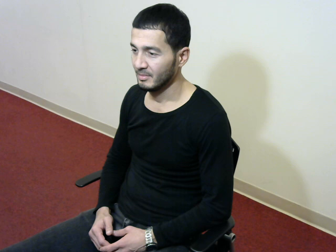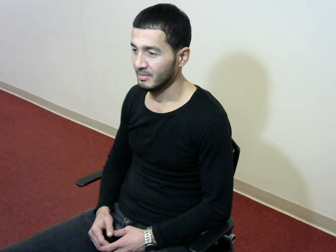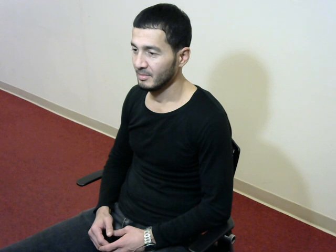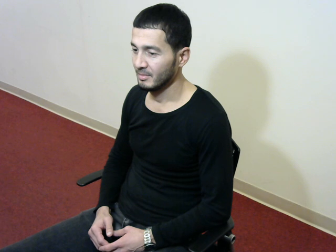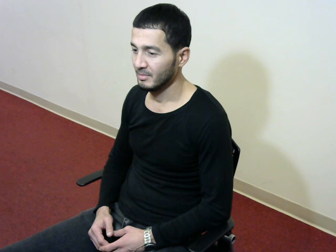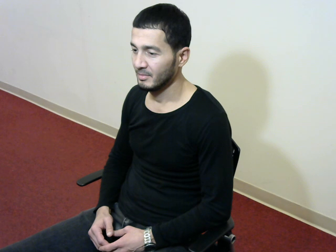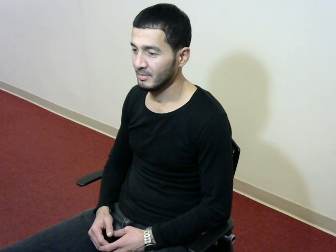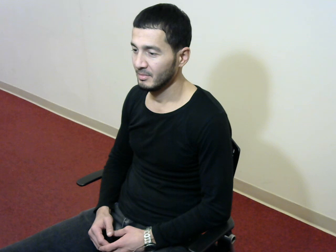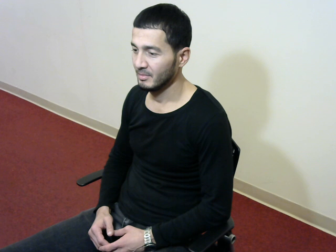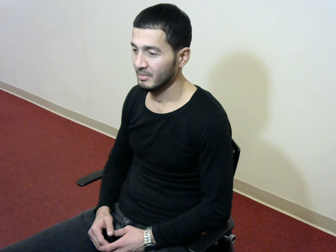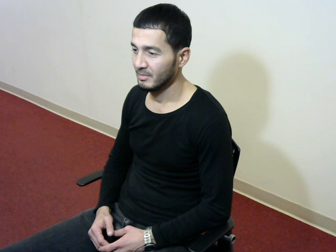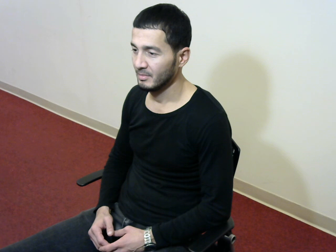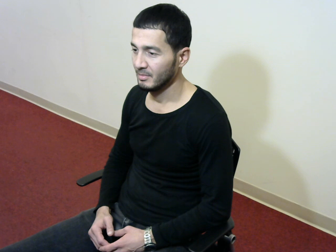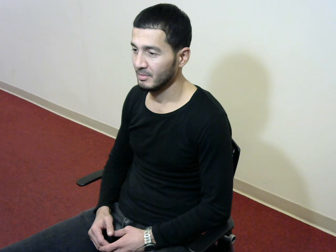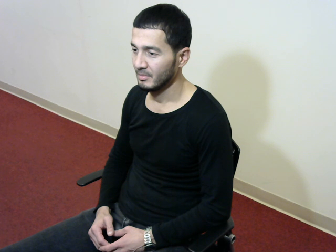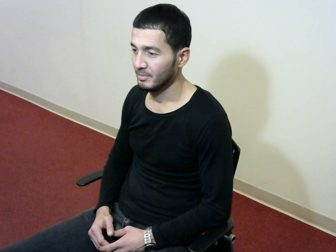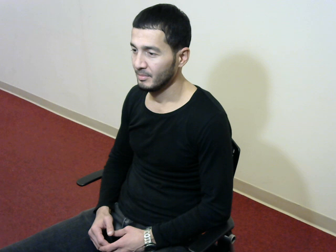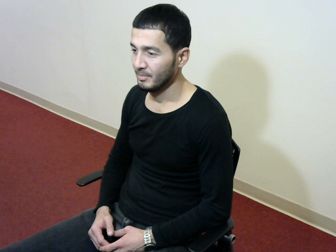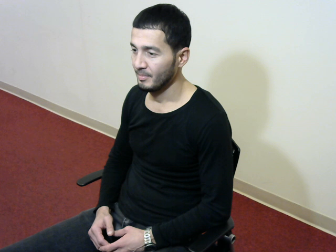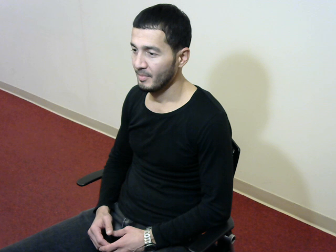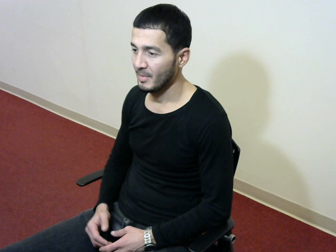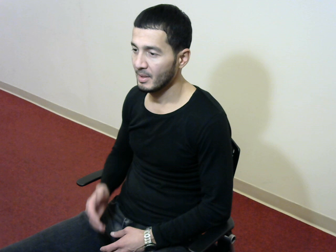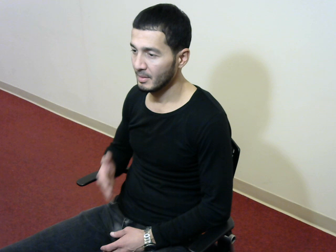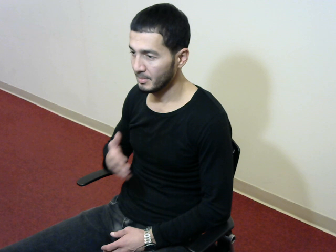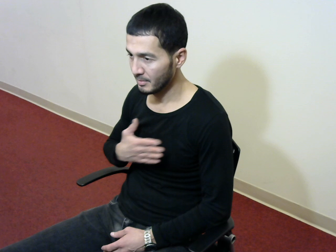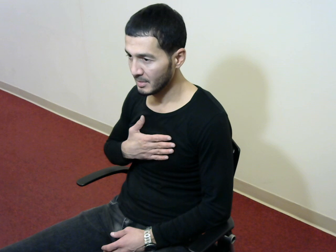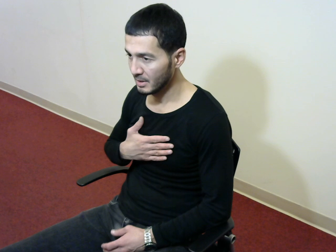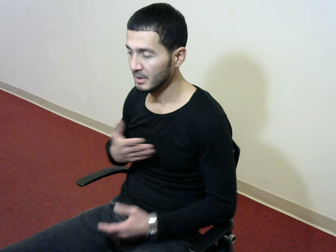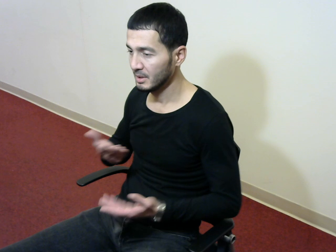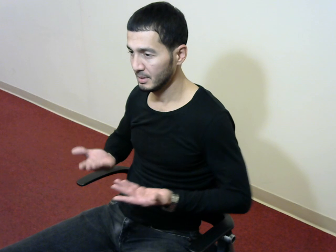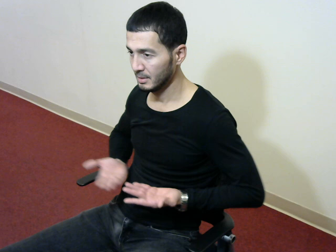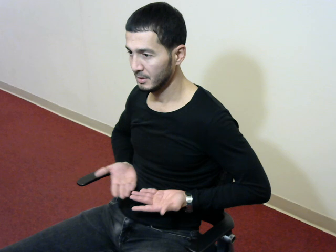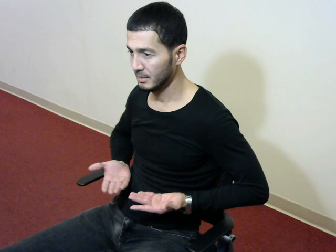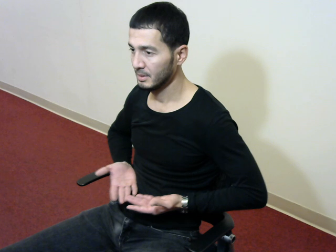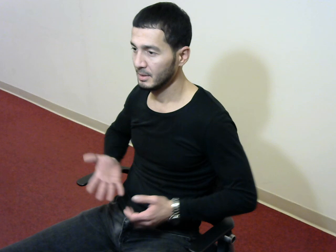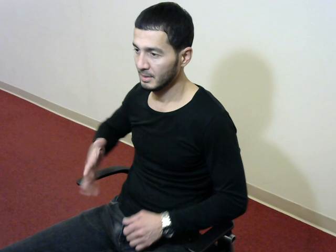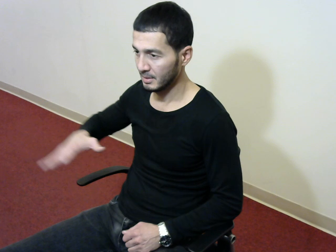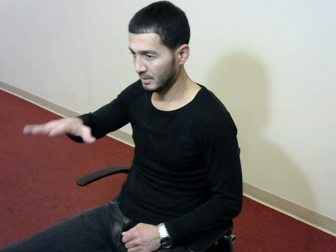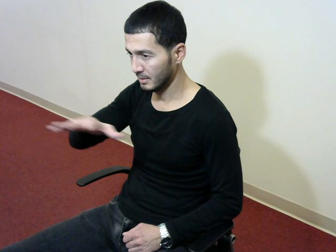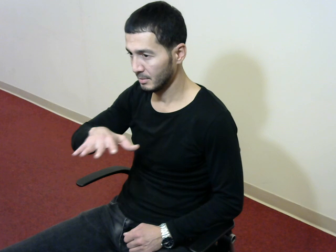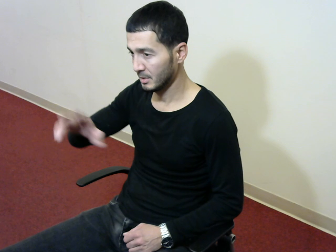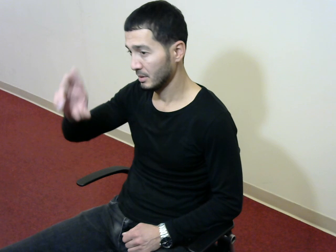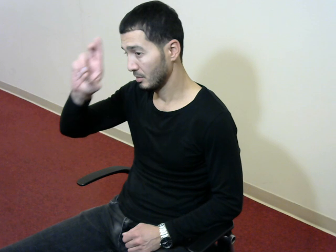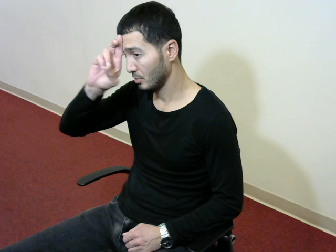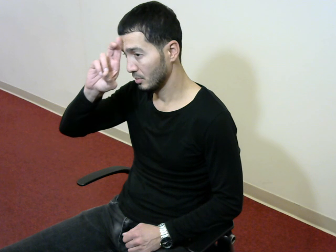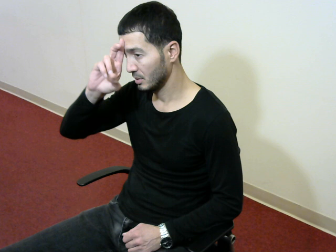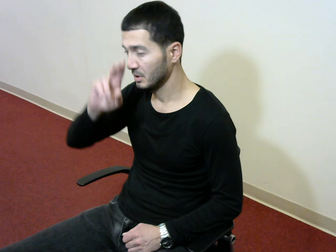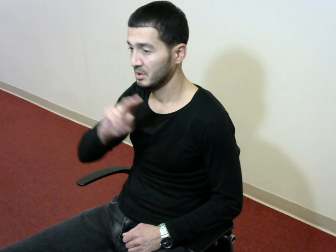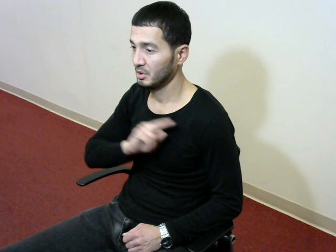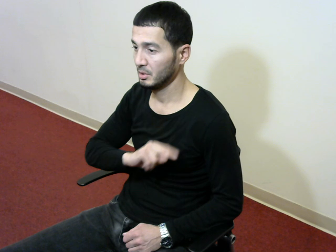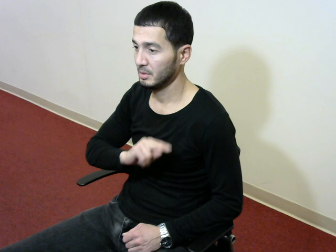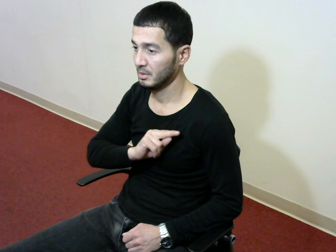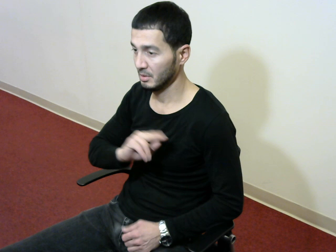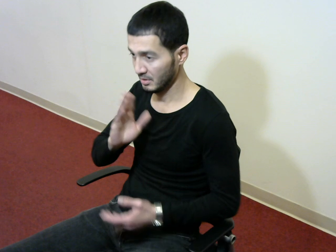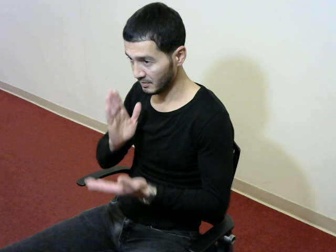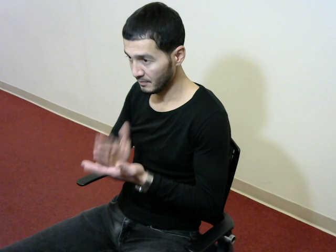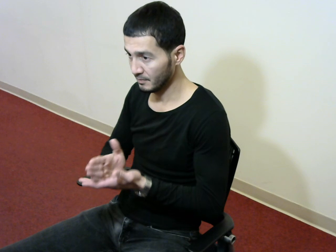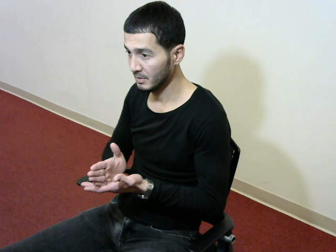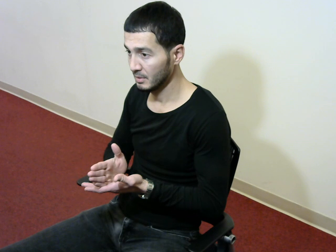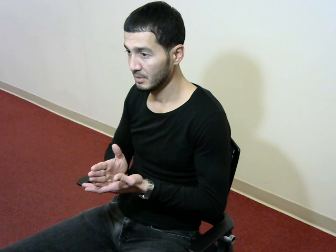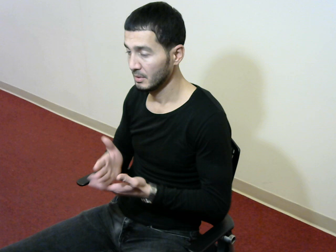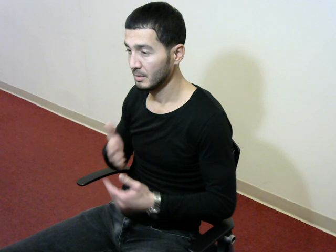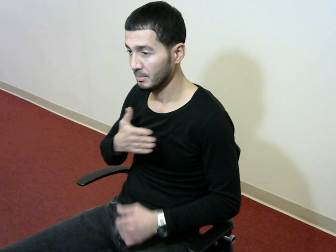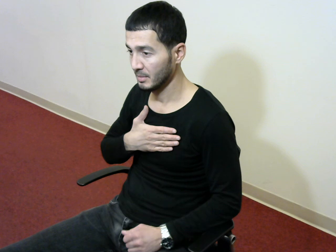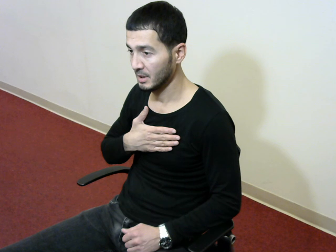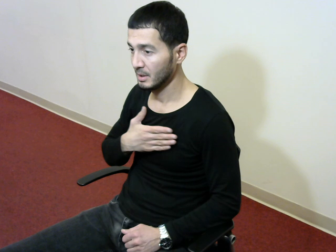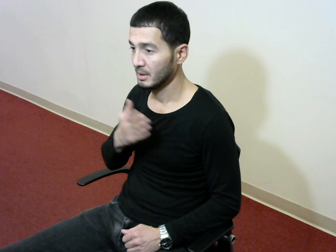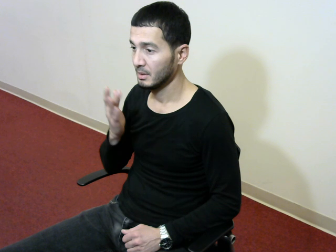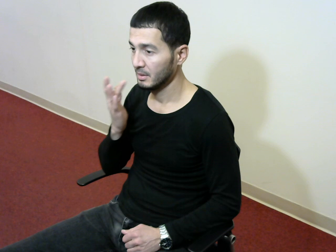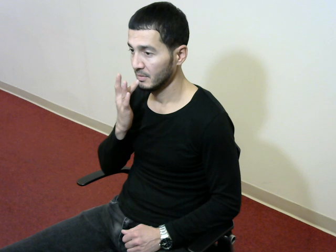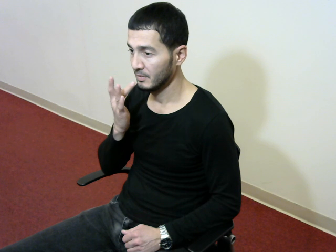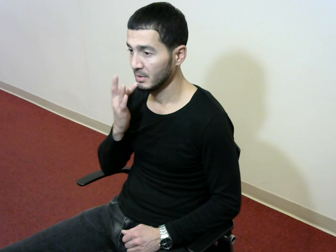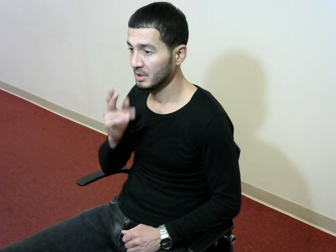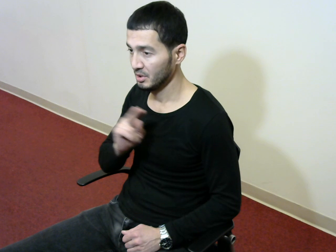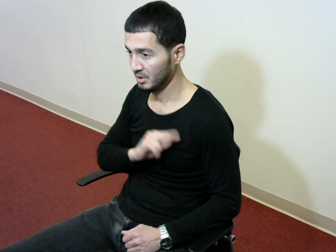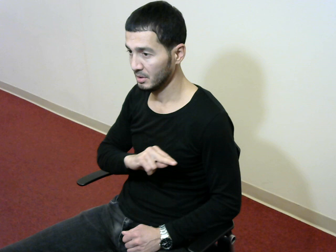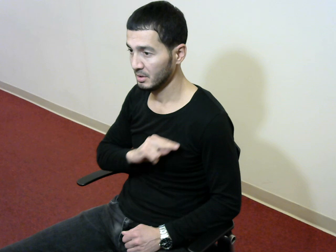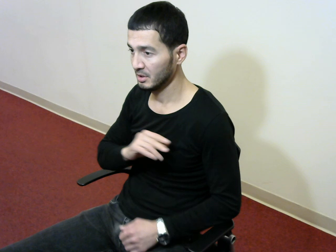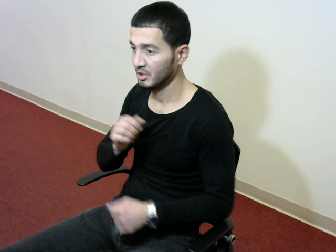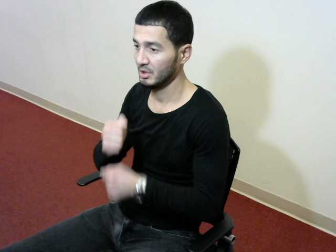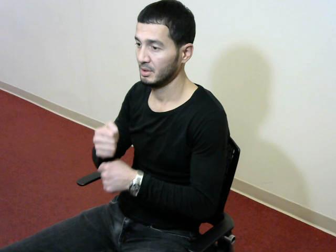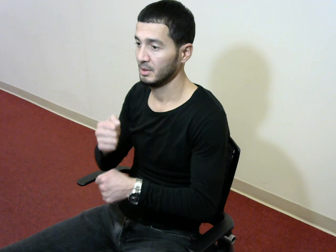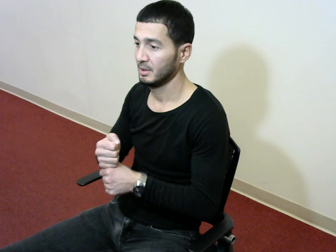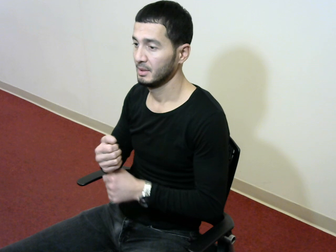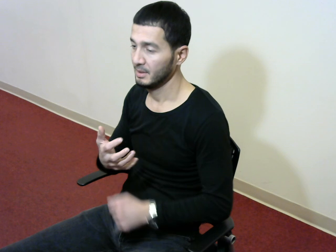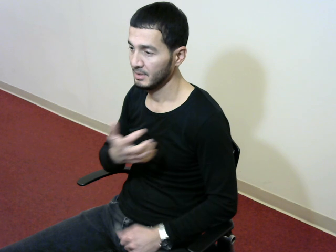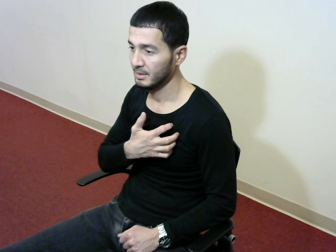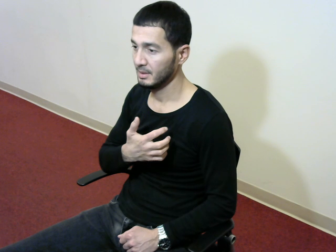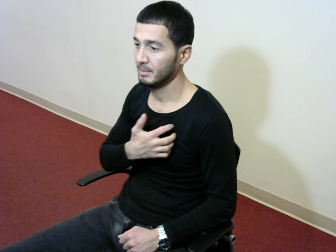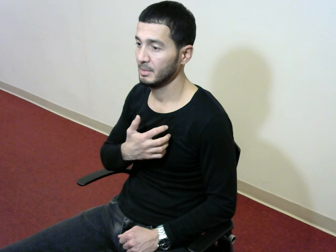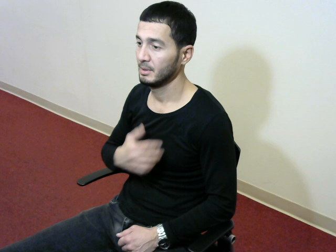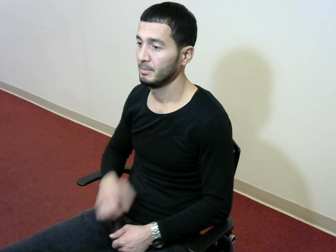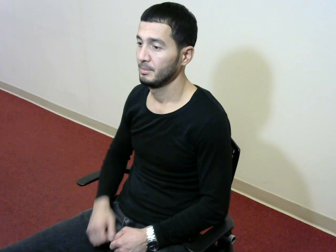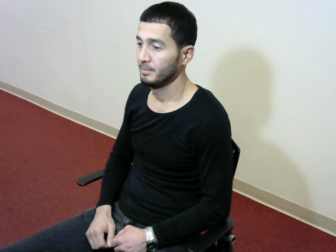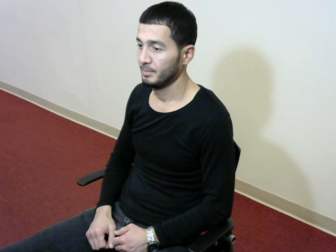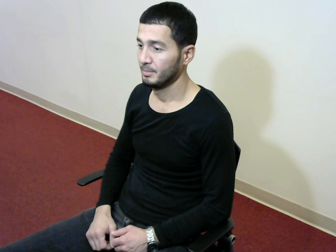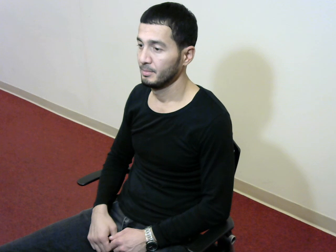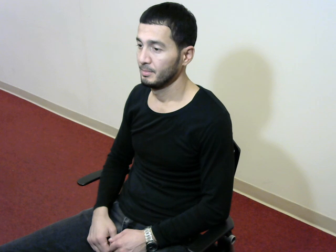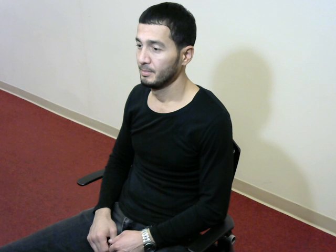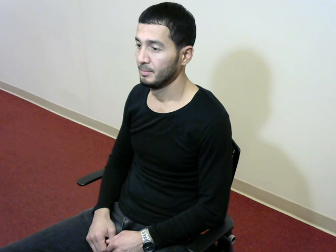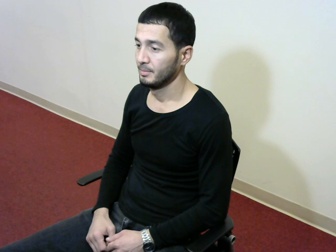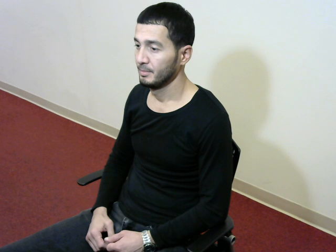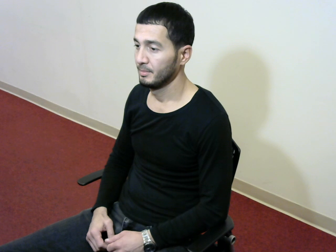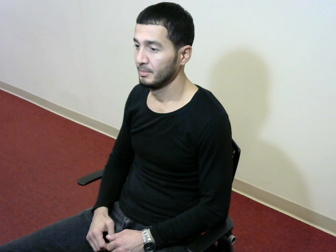Mənim yaşadığım ərazidə dövlət işi var, mən həmin işdə işləmək istəyirəm